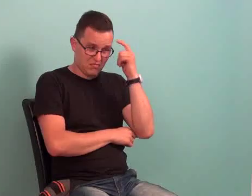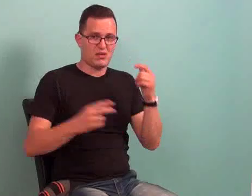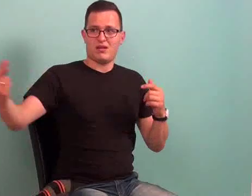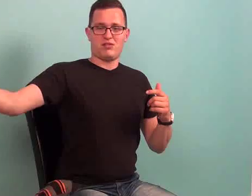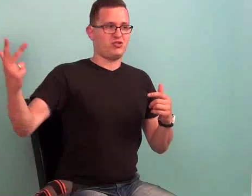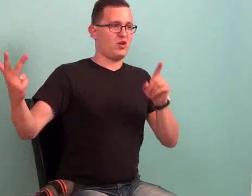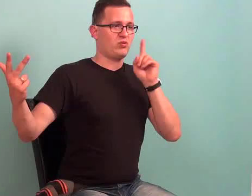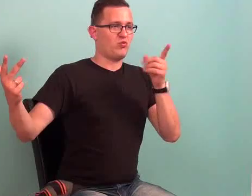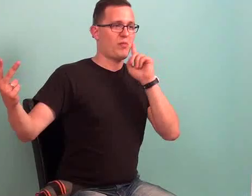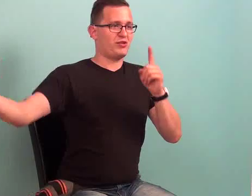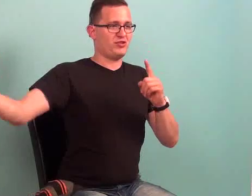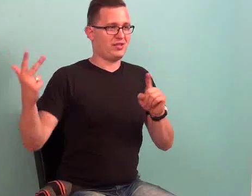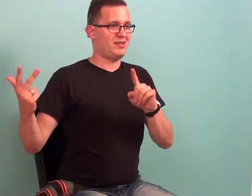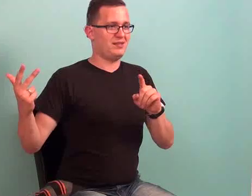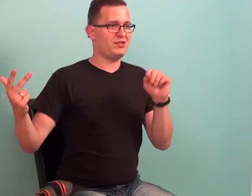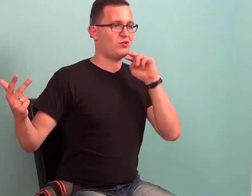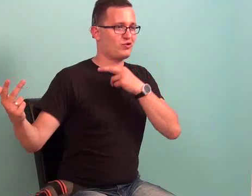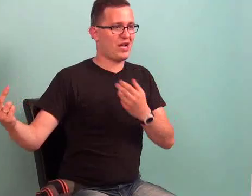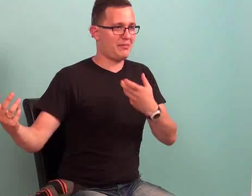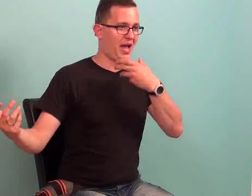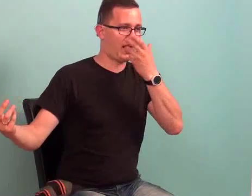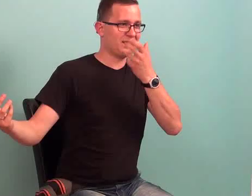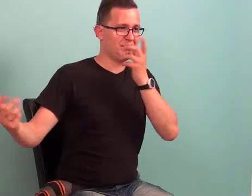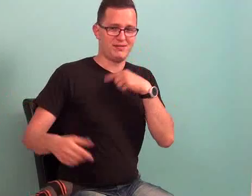Nadchodzą trzej chłopcy jedzący gruszki.